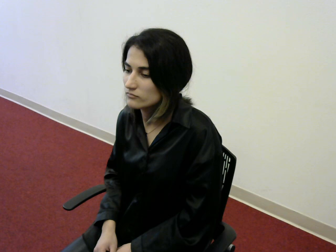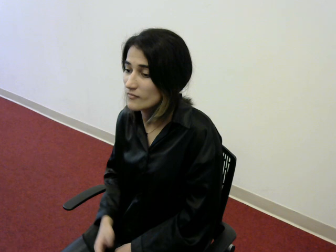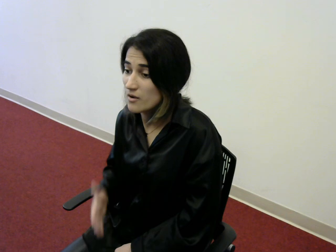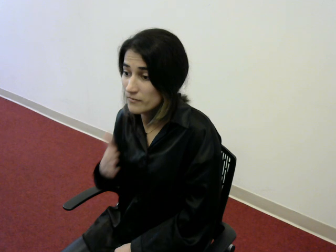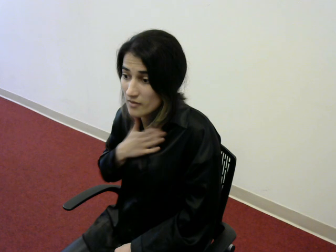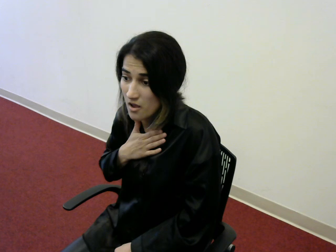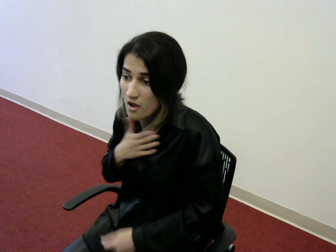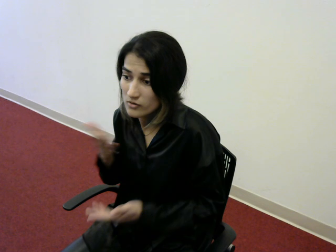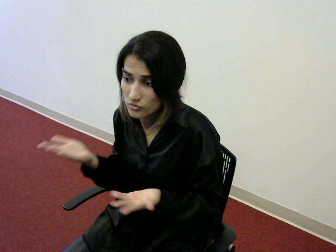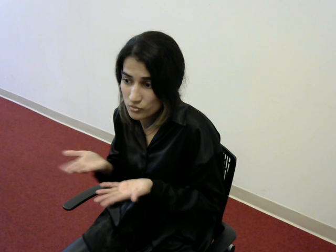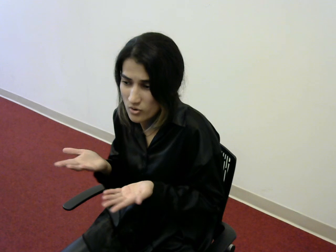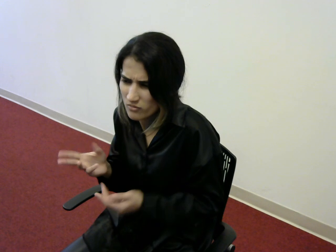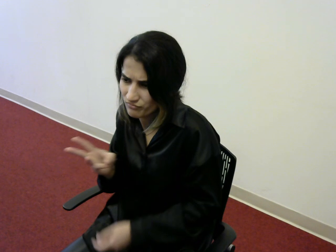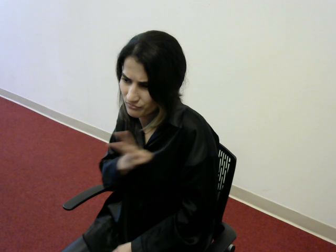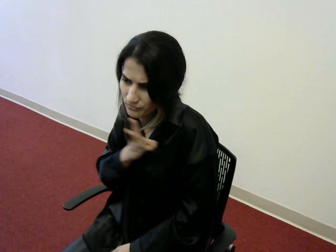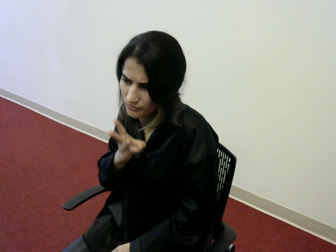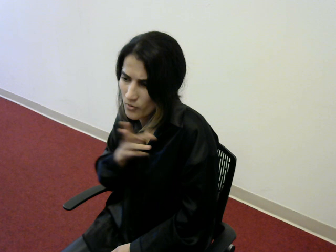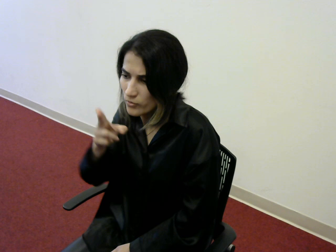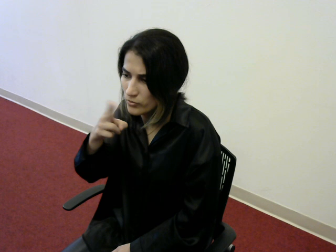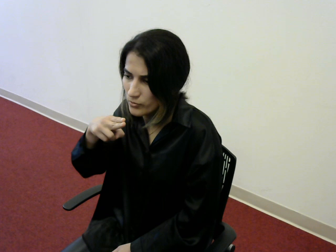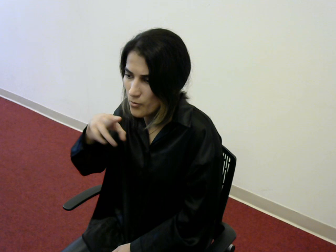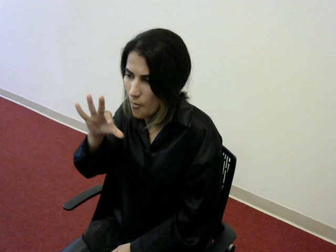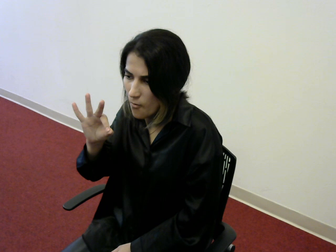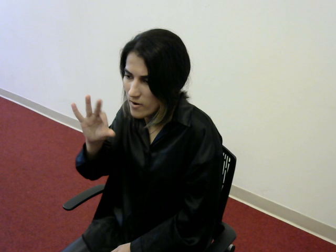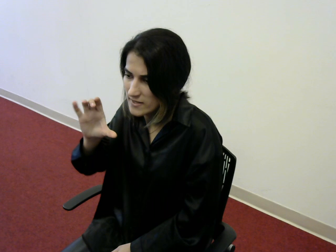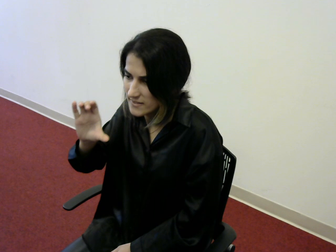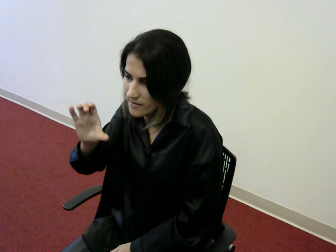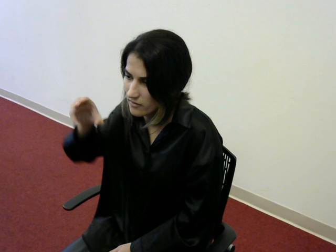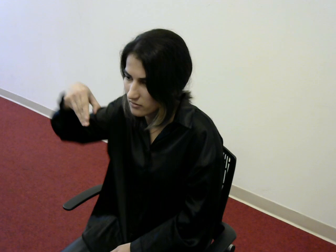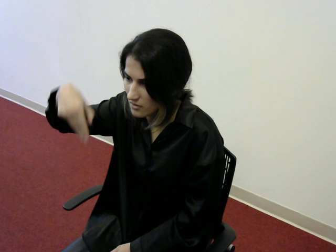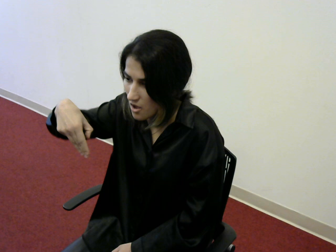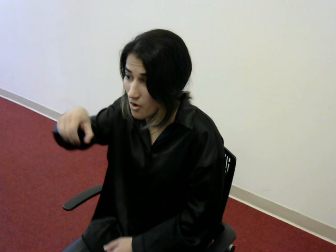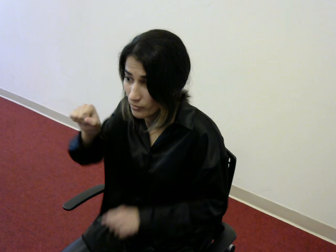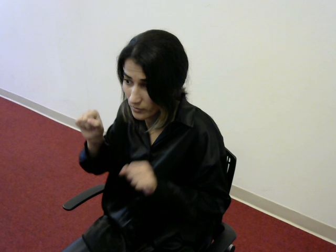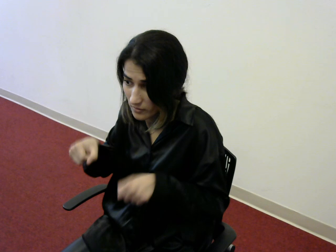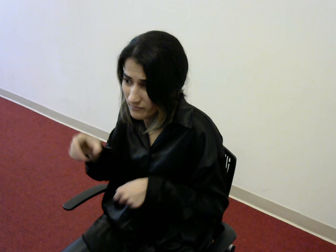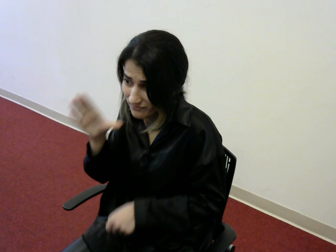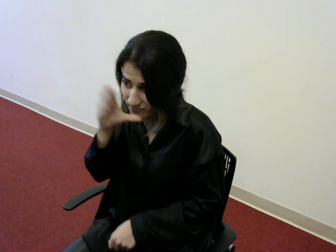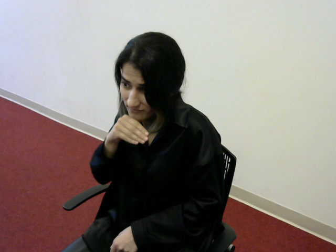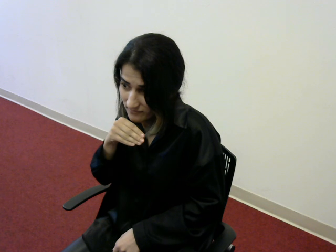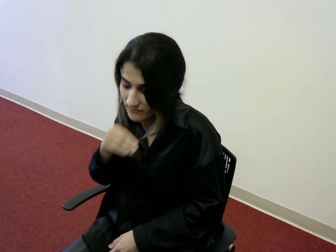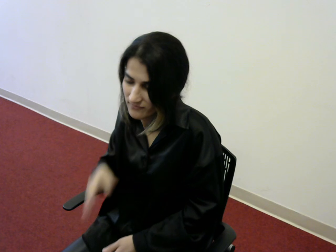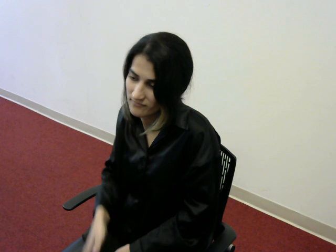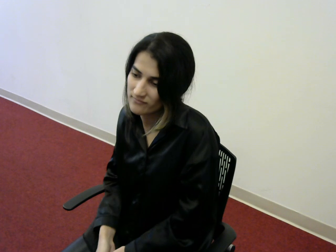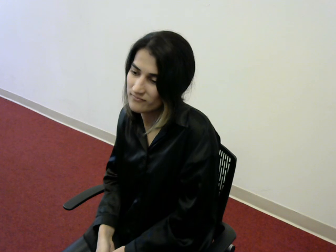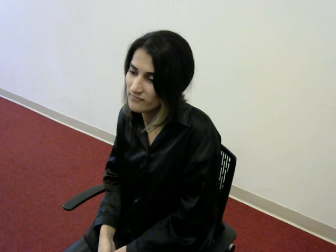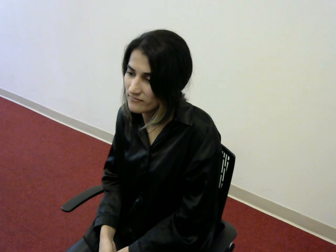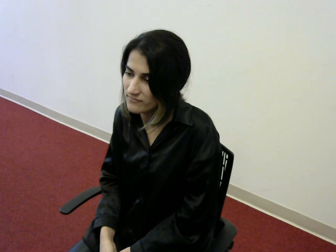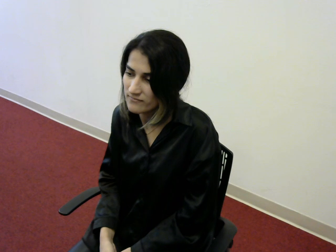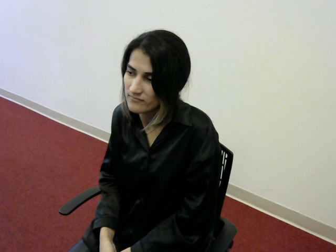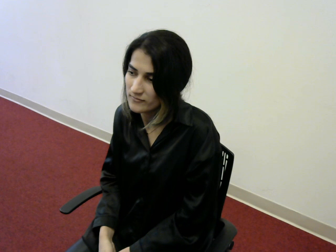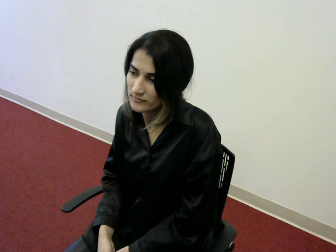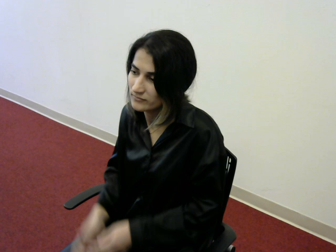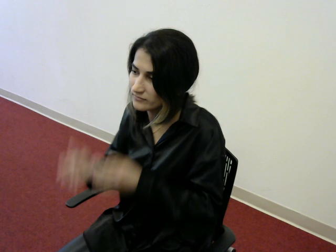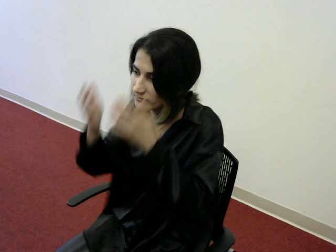Mən necə könüllü DOST ola bilərəm?